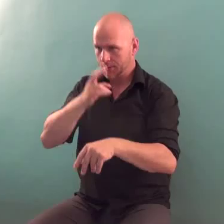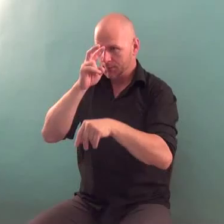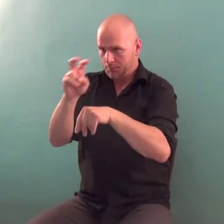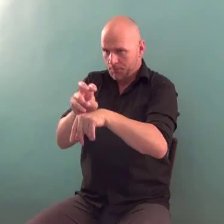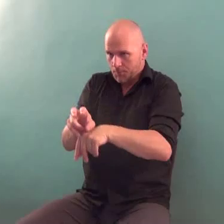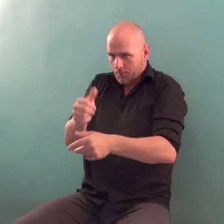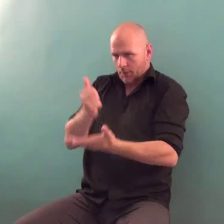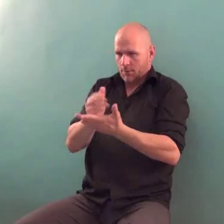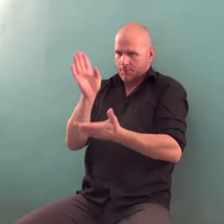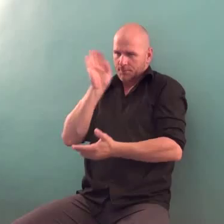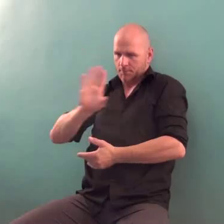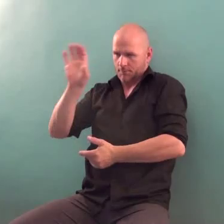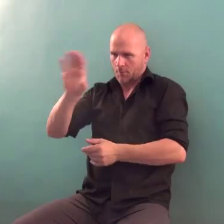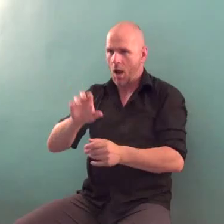Zastanawia się, stoi i przygląda się.